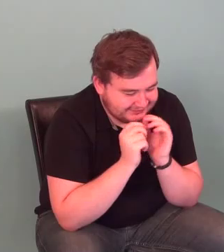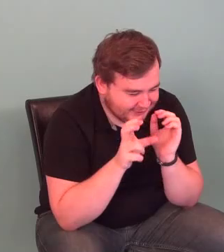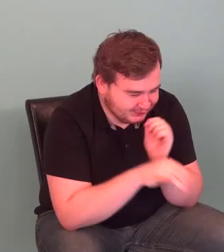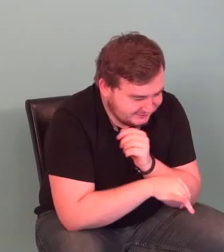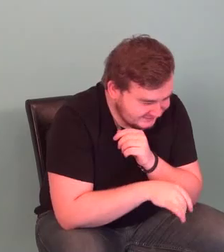Chuj.